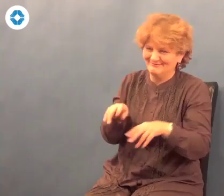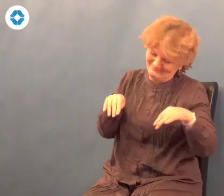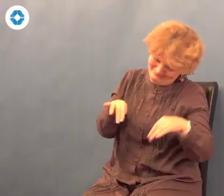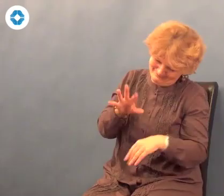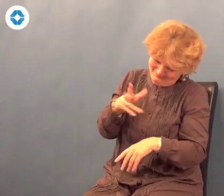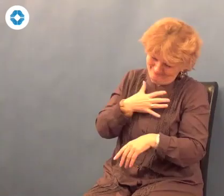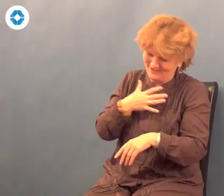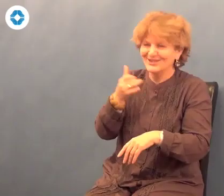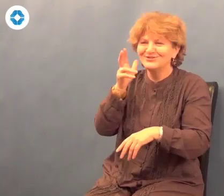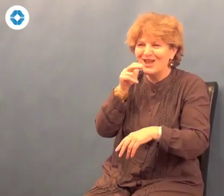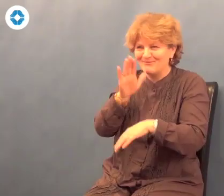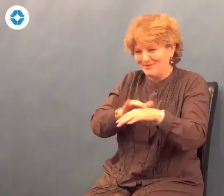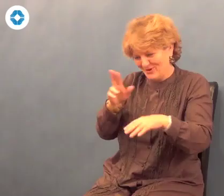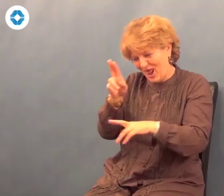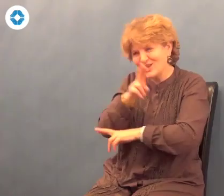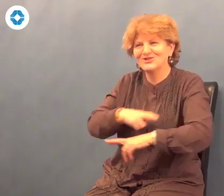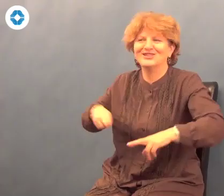Chłopak i pies widzą, że to rodzina żab.